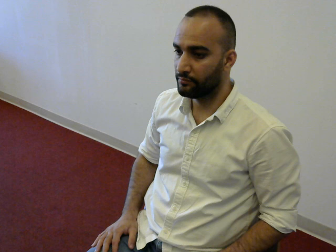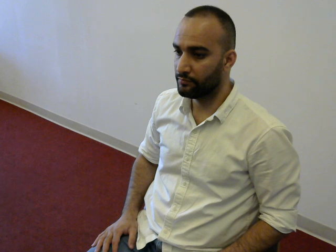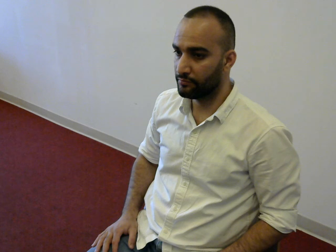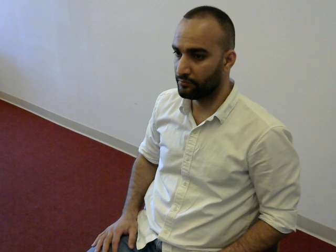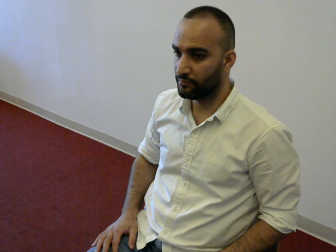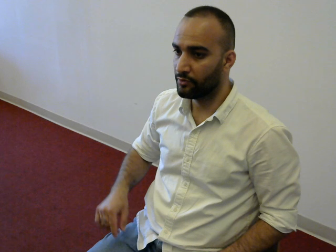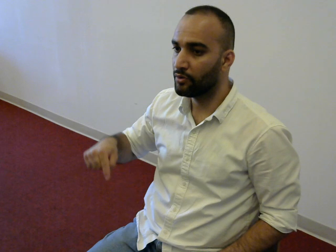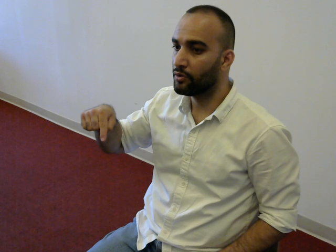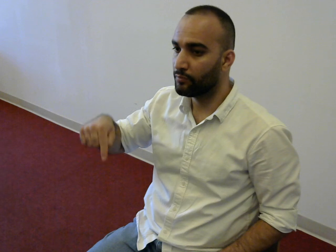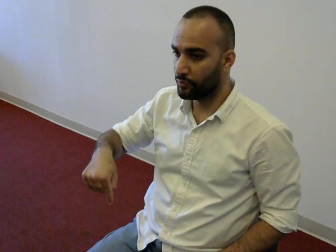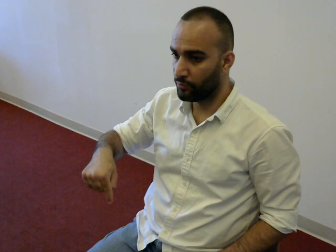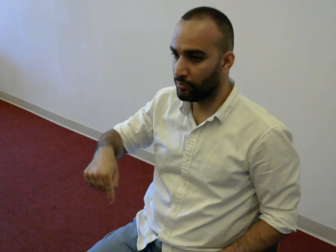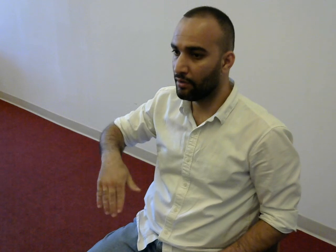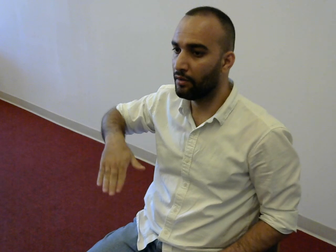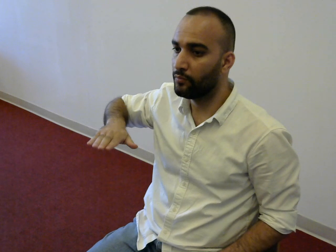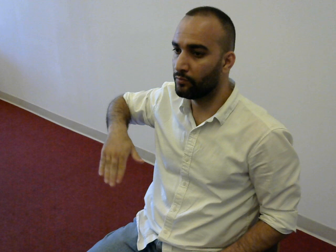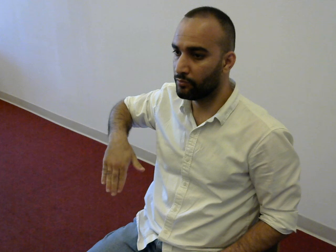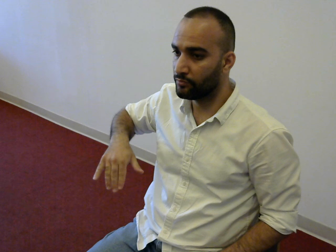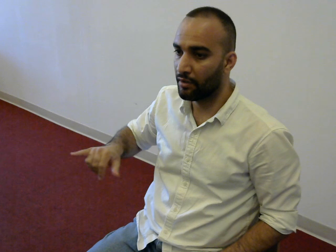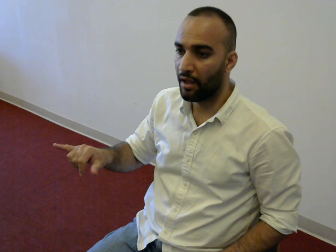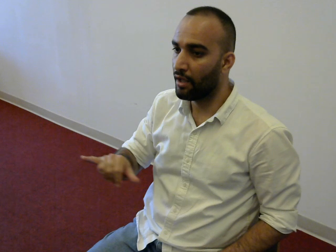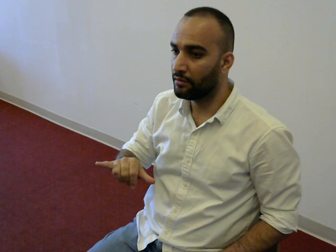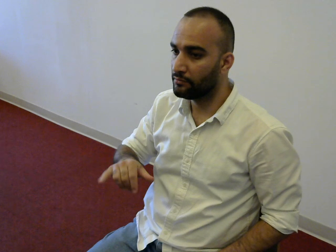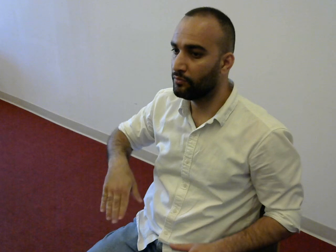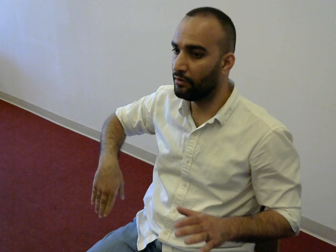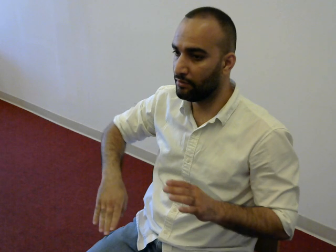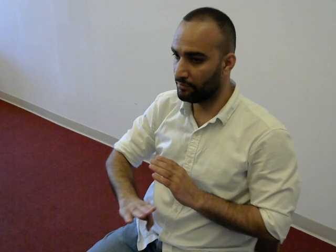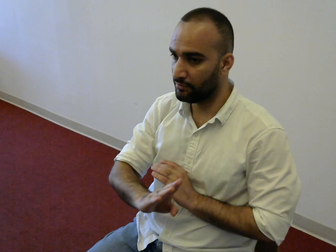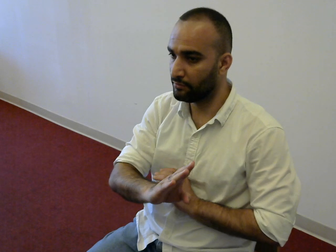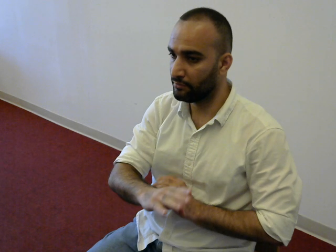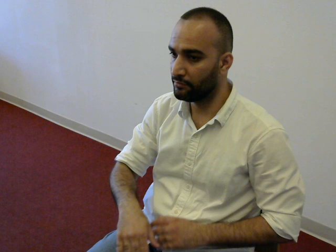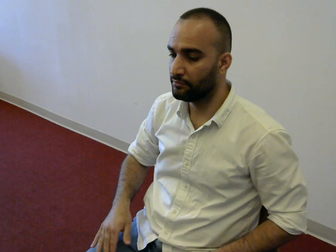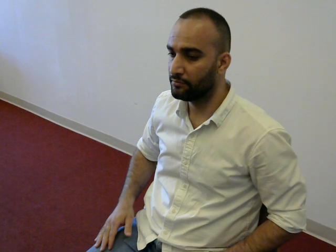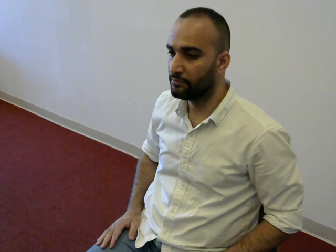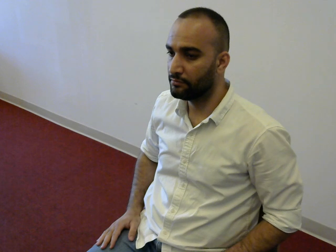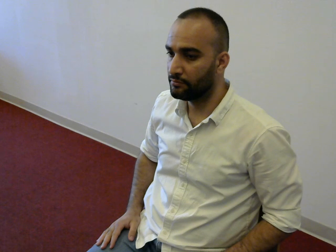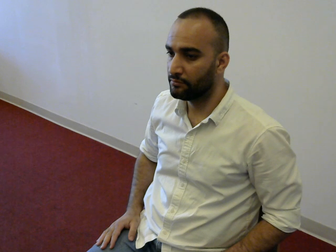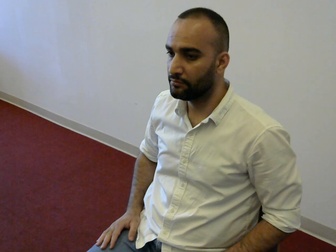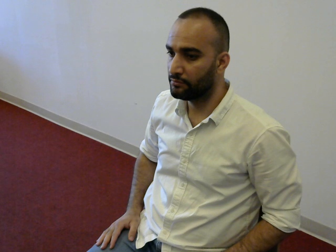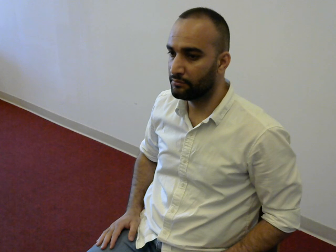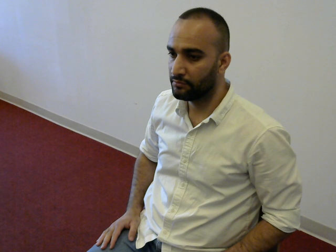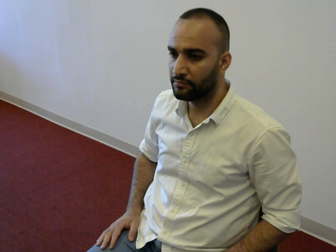Burdan sonra hara getməliyəm?